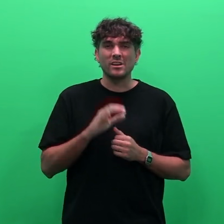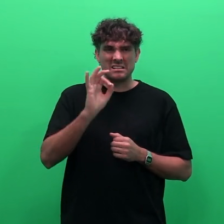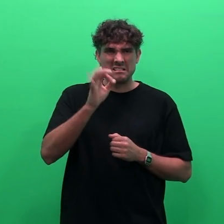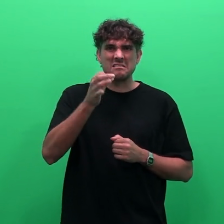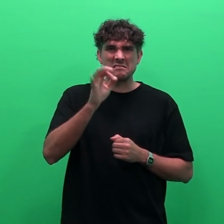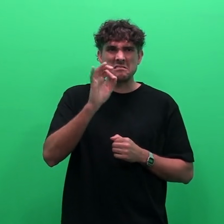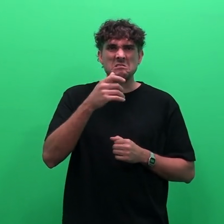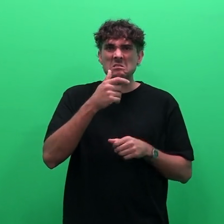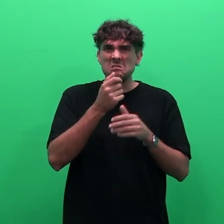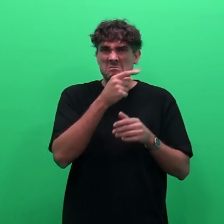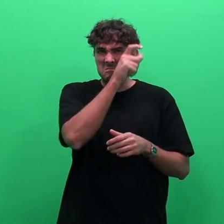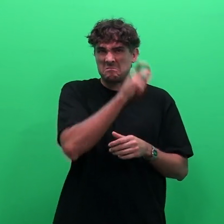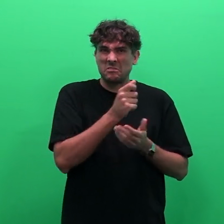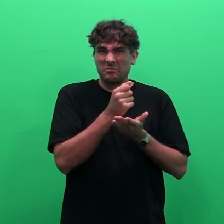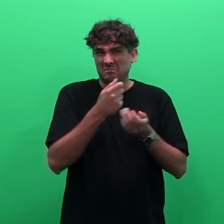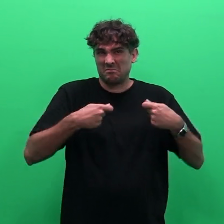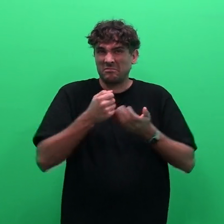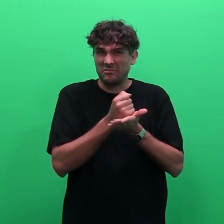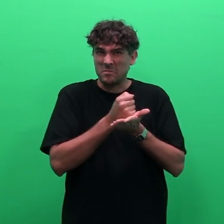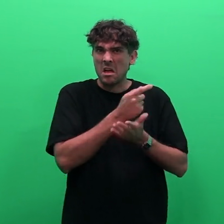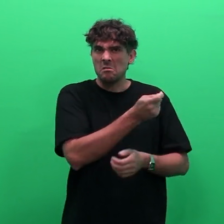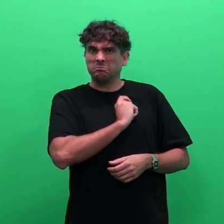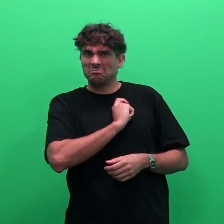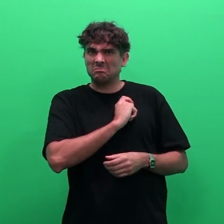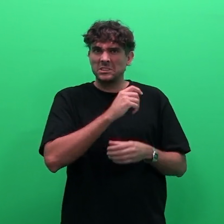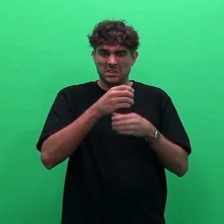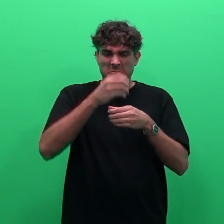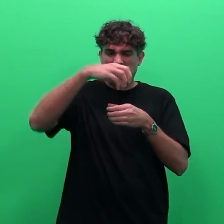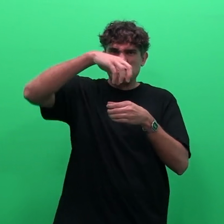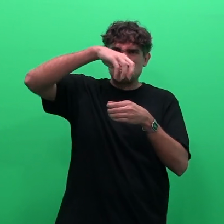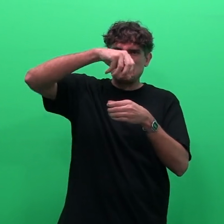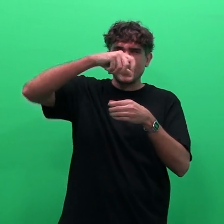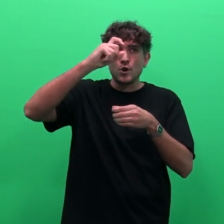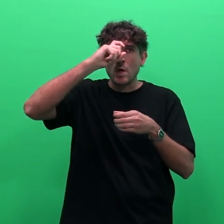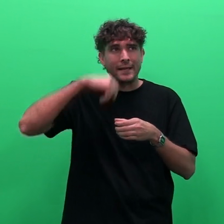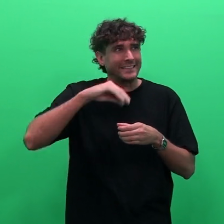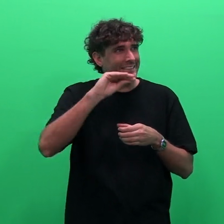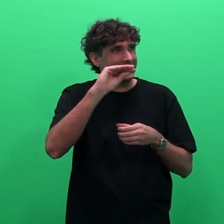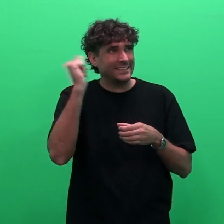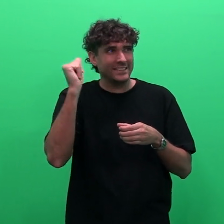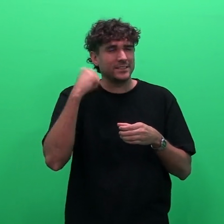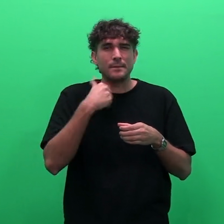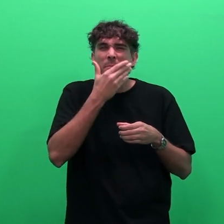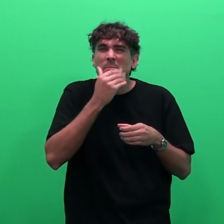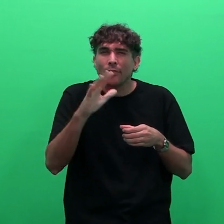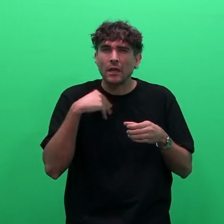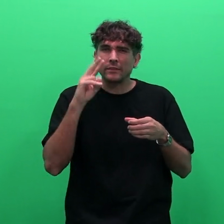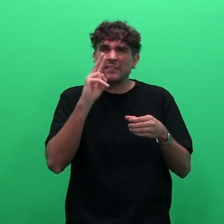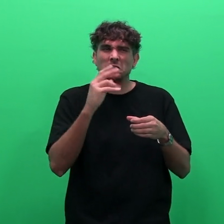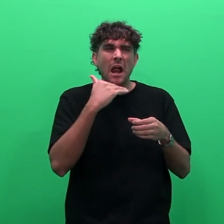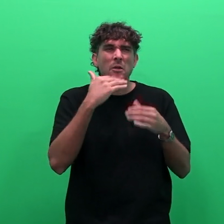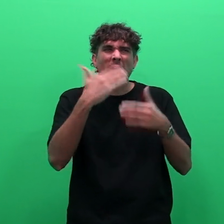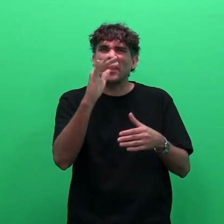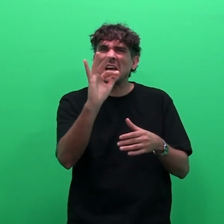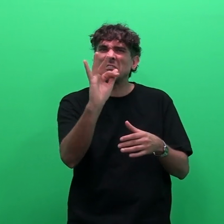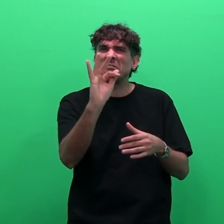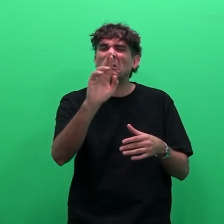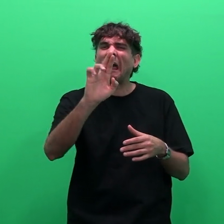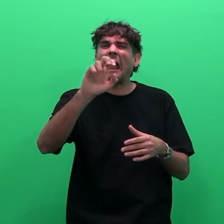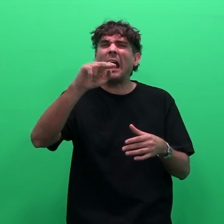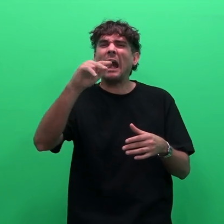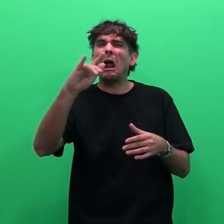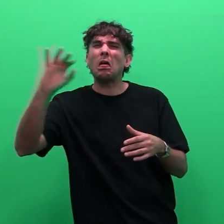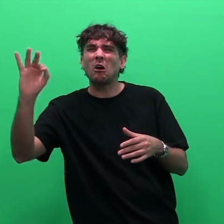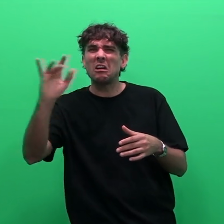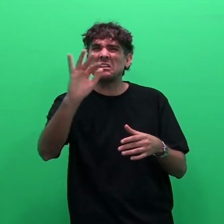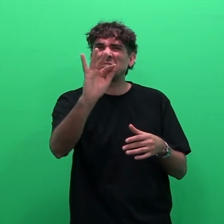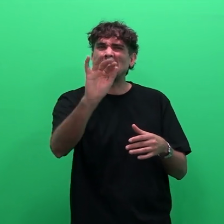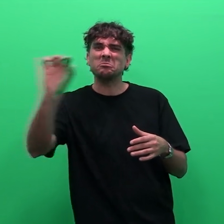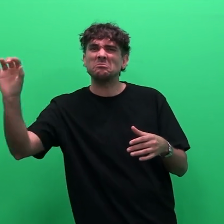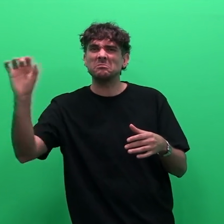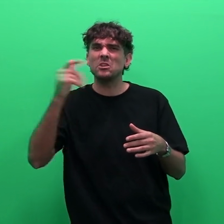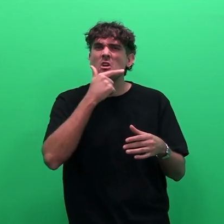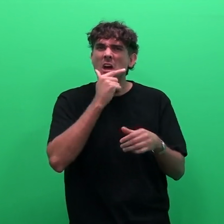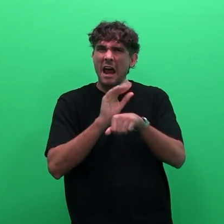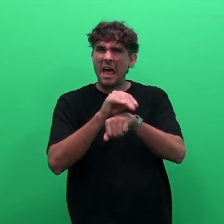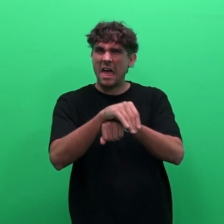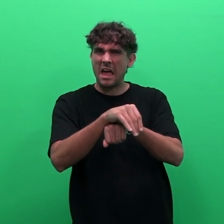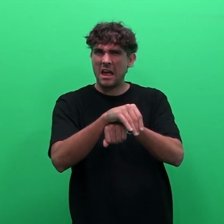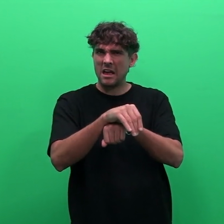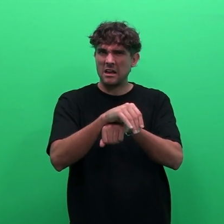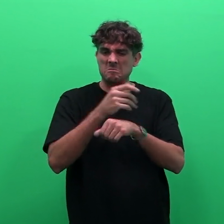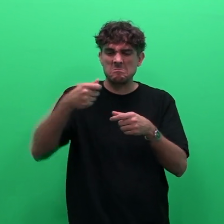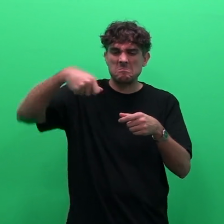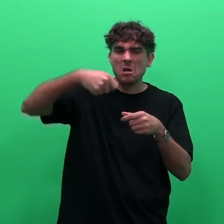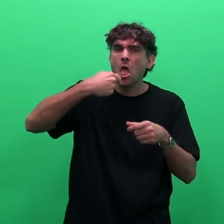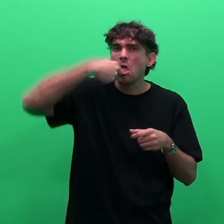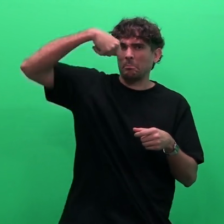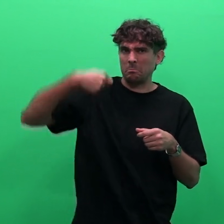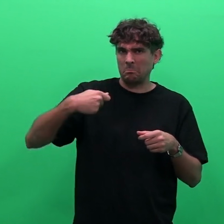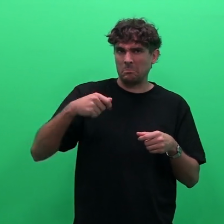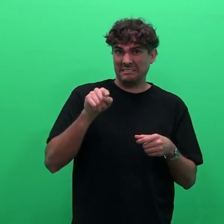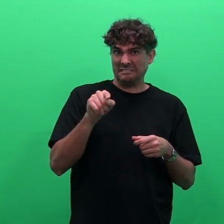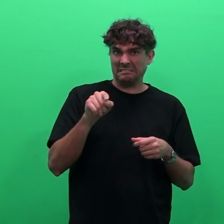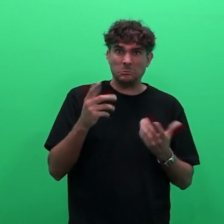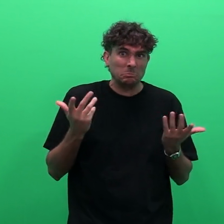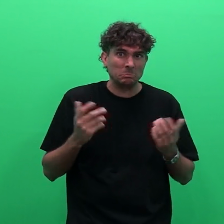Sí, sí, a la farmàcia em van donar un pot que es desenrosca. Ara no recordo el nom, em sembla haver vist que començava per la lletra F, Frenado, o alguna cosa així, és de color taronja i és un xarop, però no sé què és.